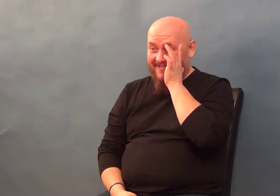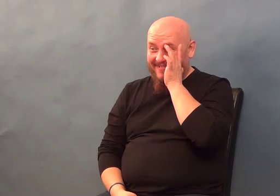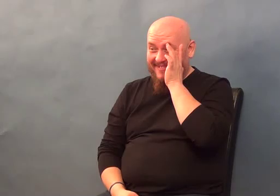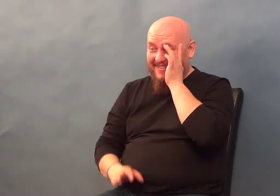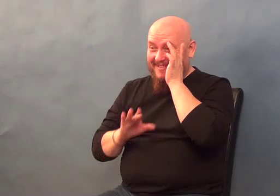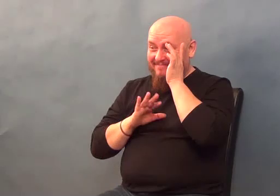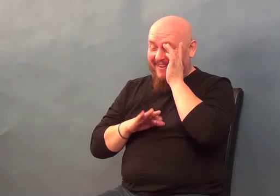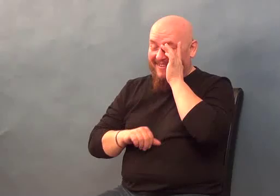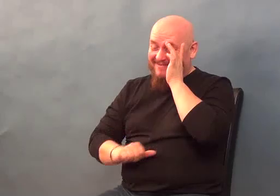To super bajka.